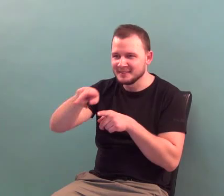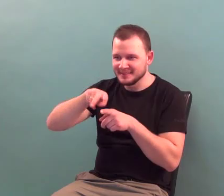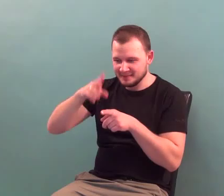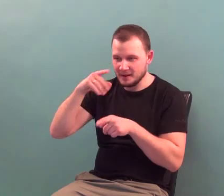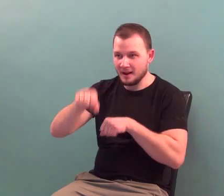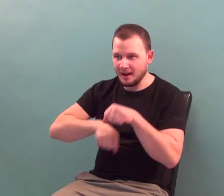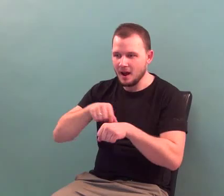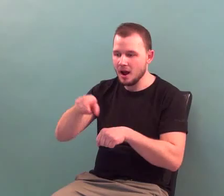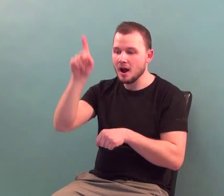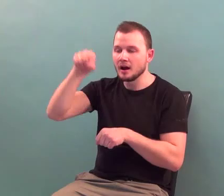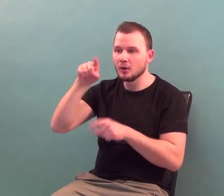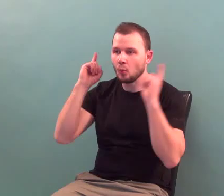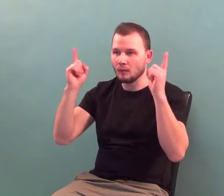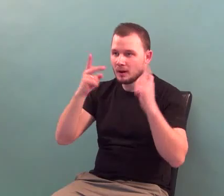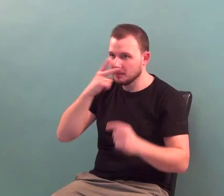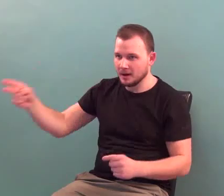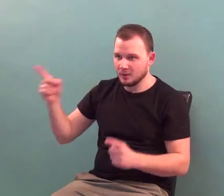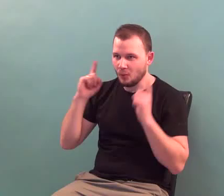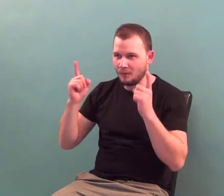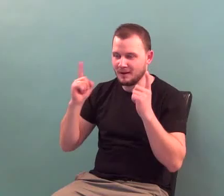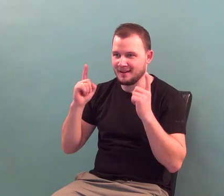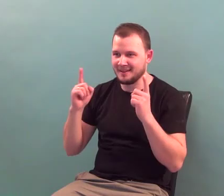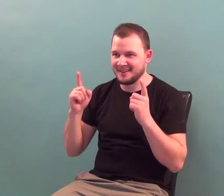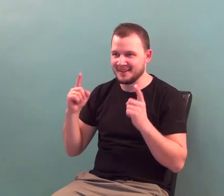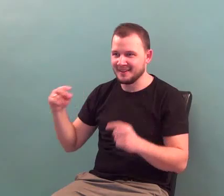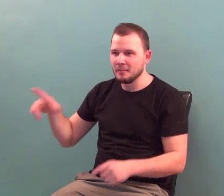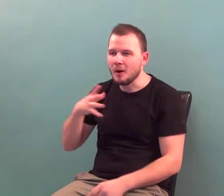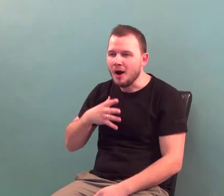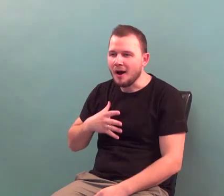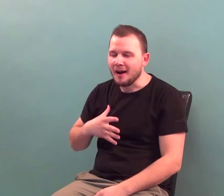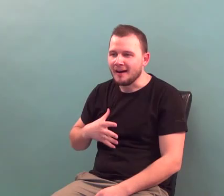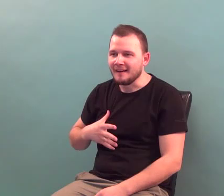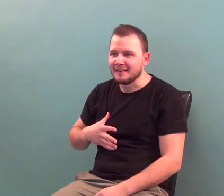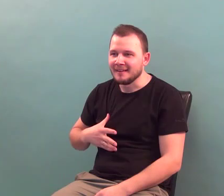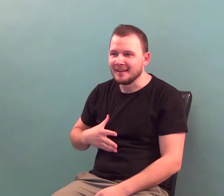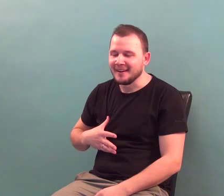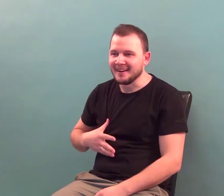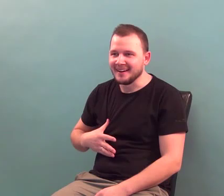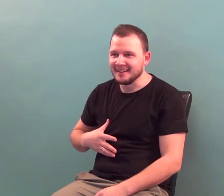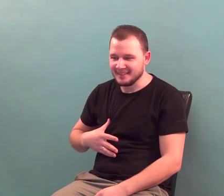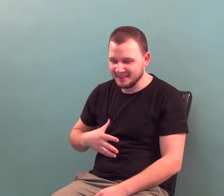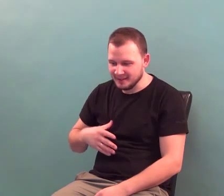Wiesz, ten znak z wykrzyknikiem oznacza, że trzeba uważać na to, bo to powoli jeździ.